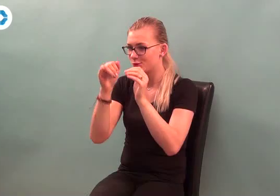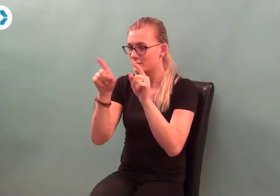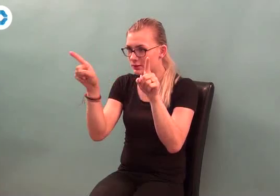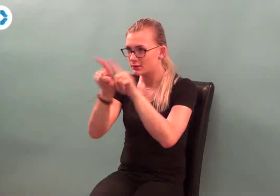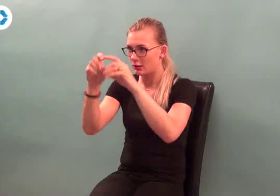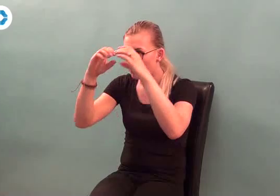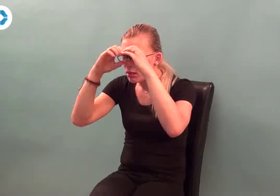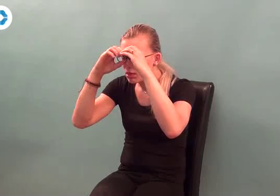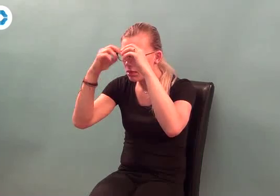Ptaszek też patrzy przez lornetkę.